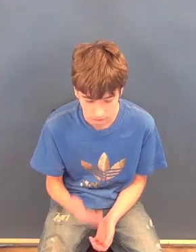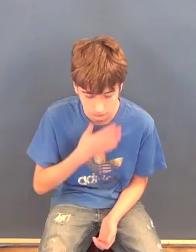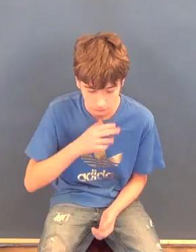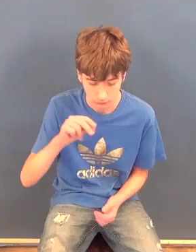Mam...